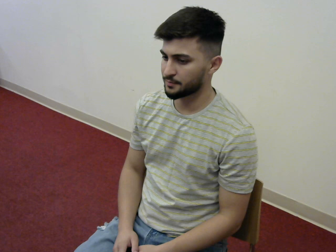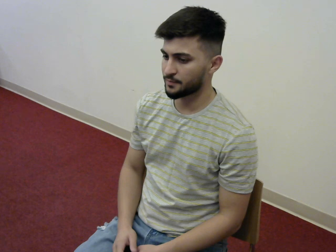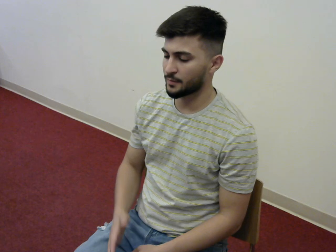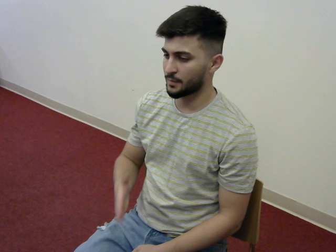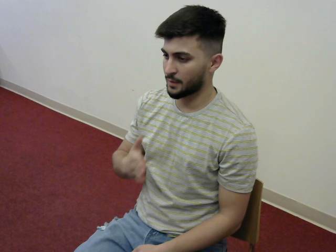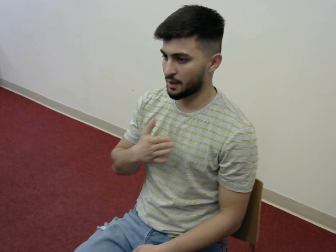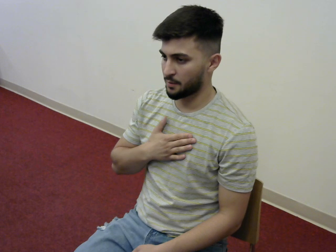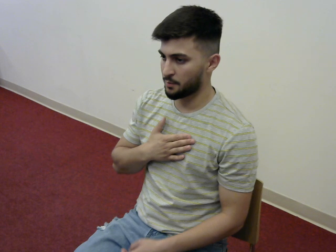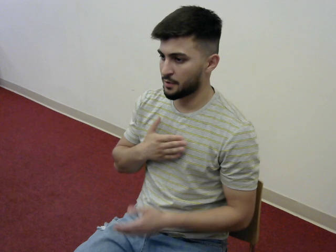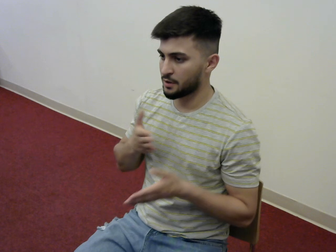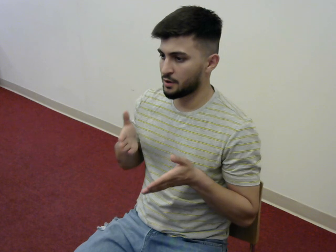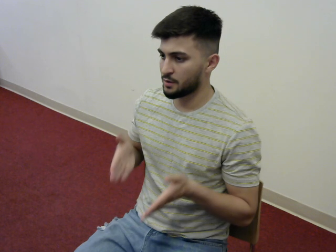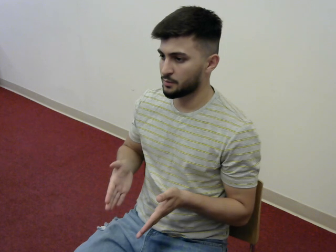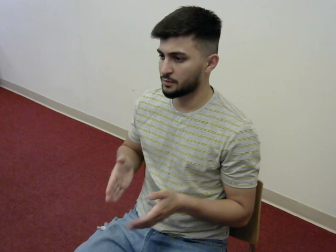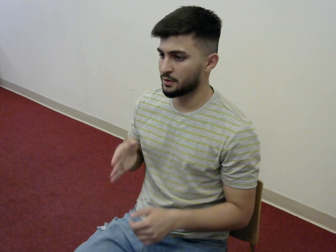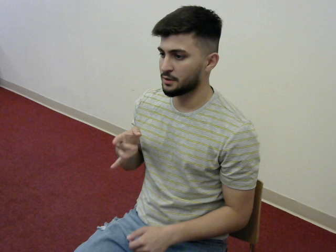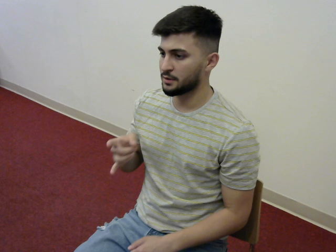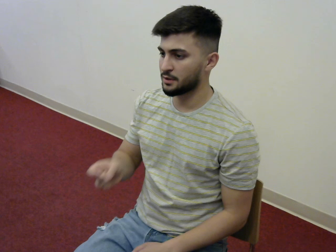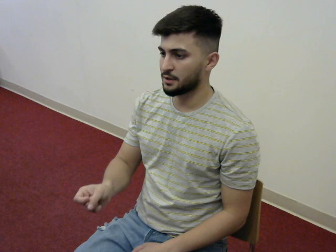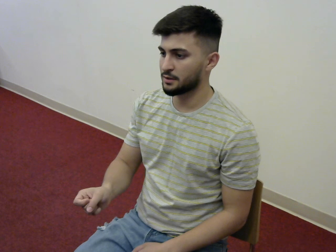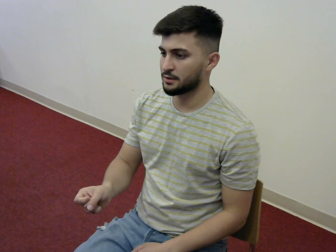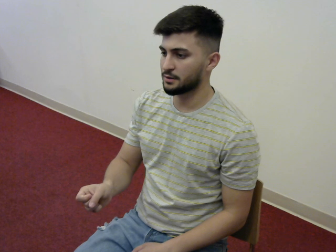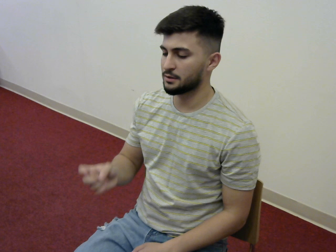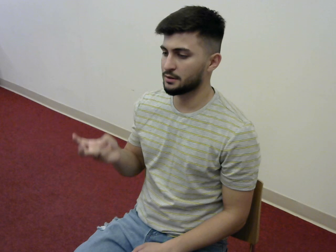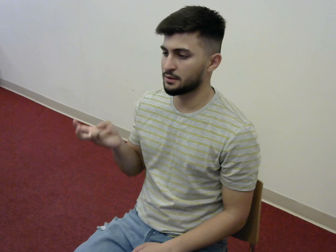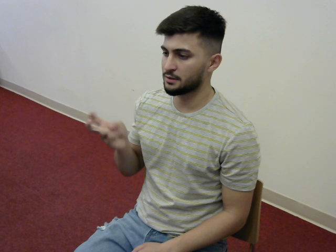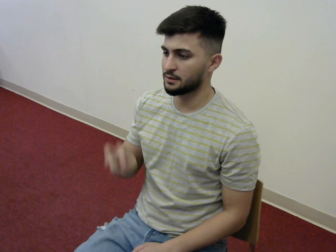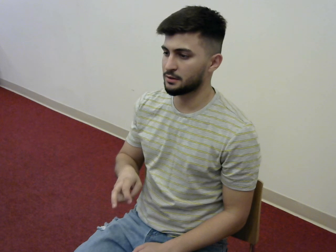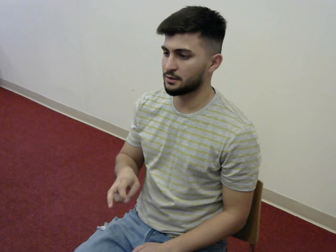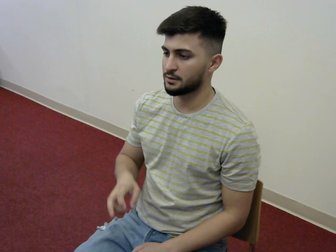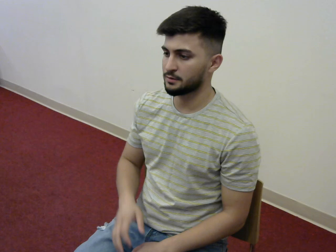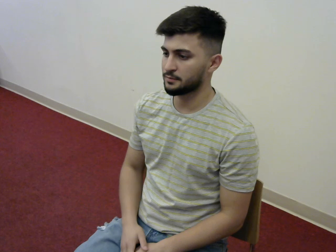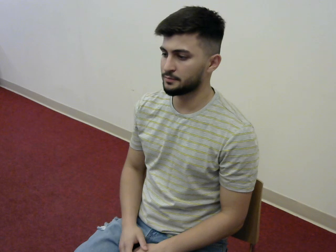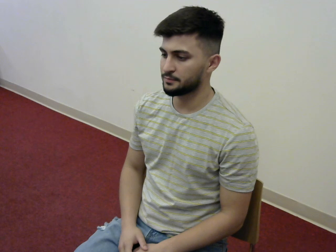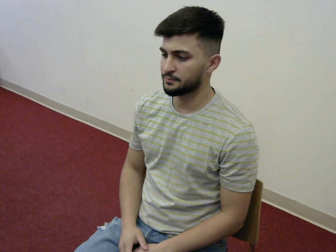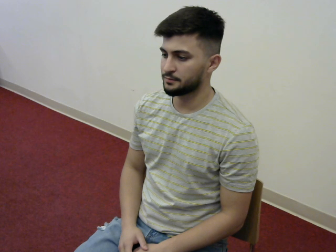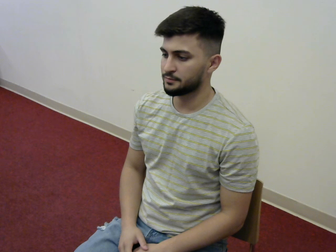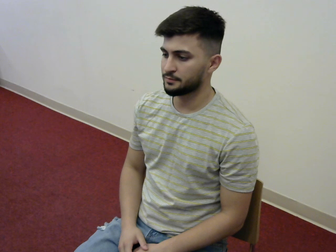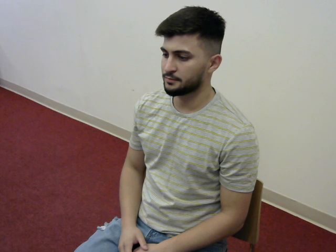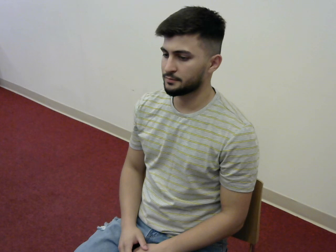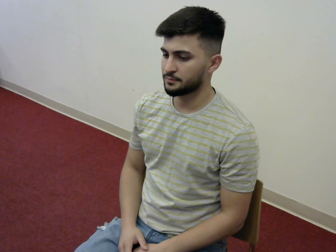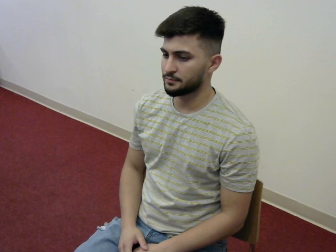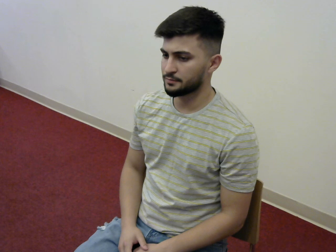Mən bura taksidə gəldim